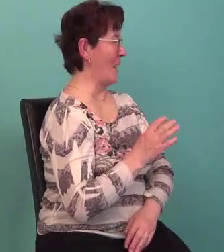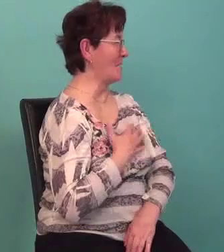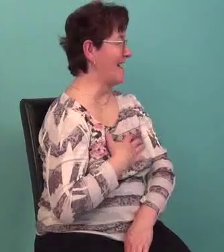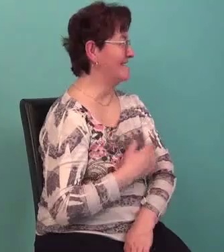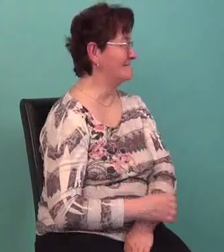Olsztyn, wiem, wiem.